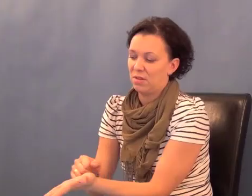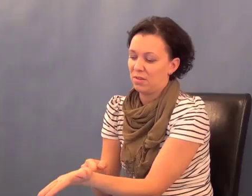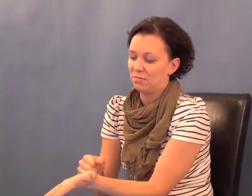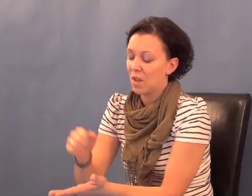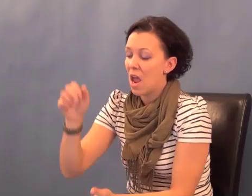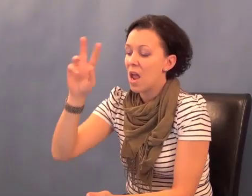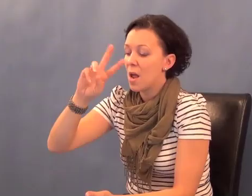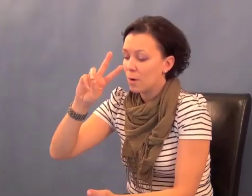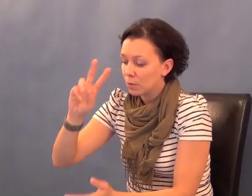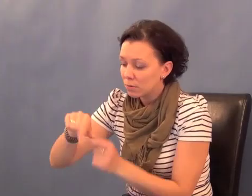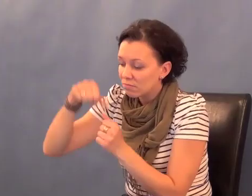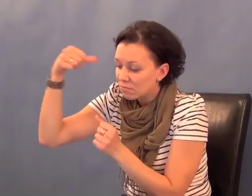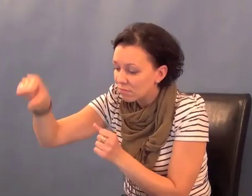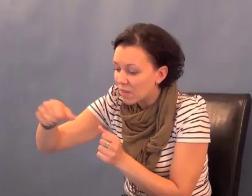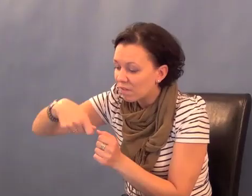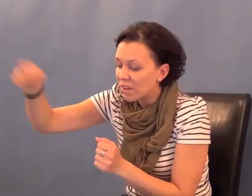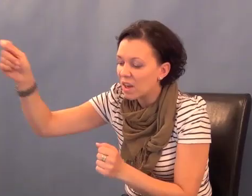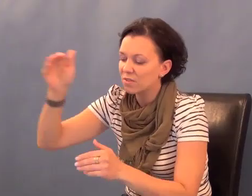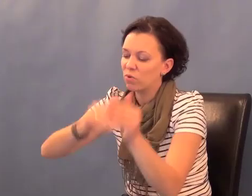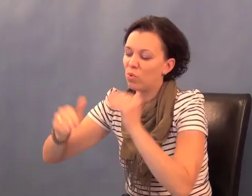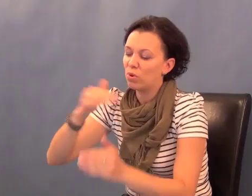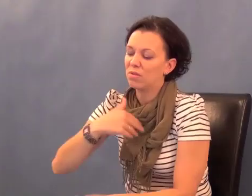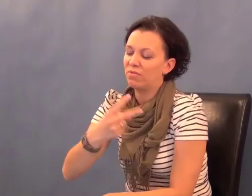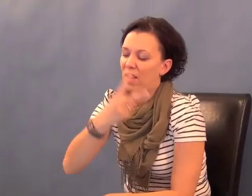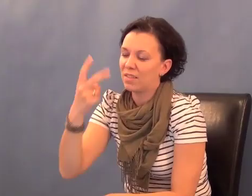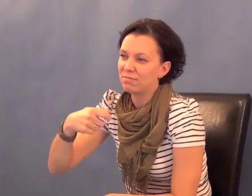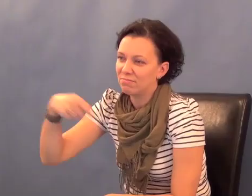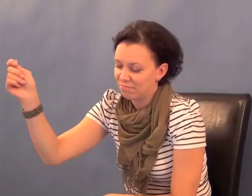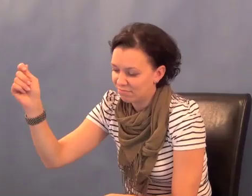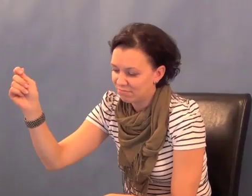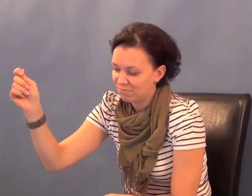Następny... przyszły tydzień wyjeżdżam w góry, na dwa dni wyjeżdżam.